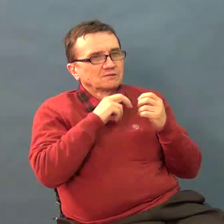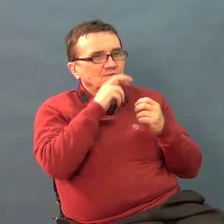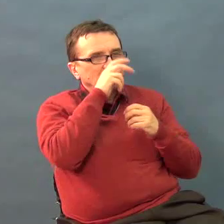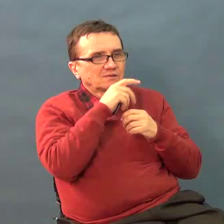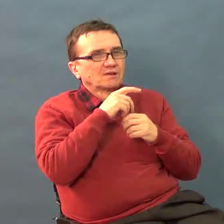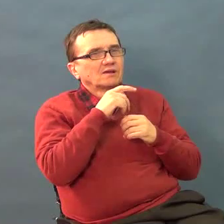Na rowerze...